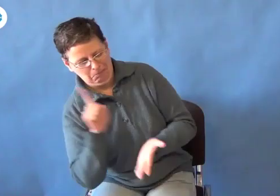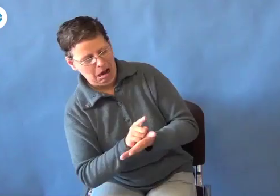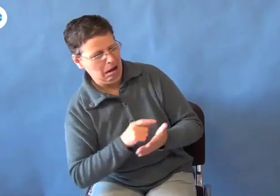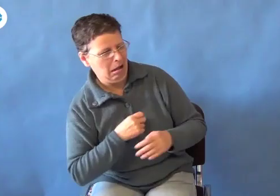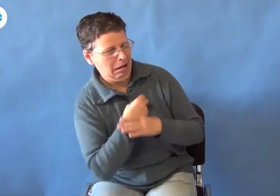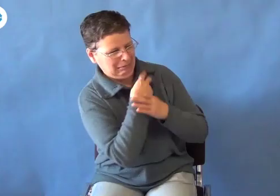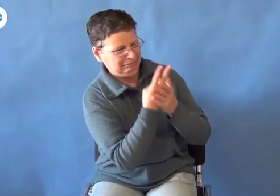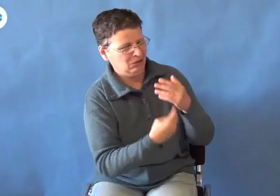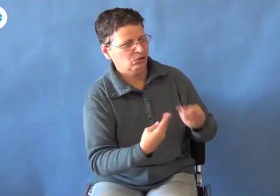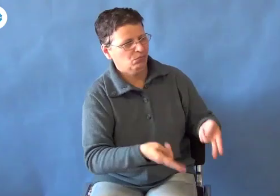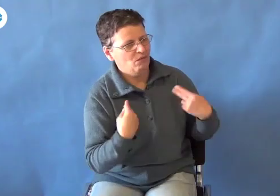Uda mi się zanurkować.